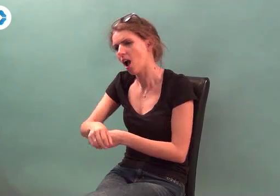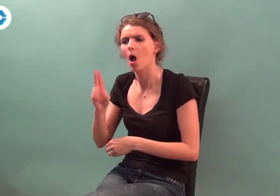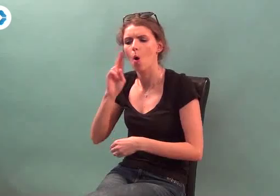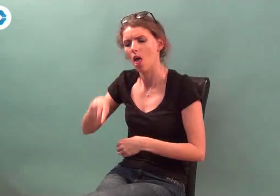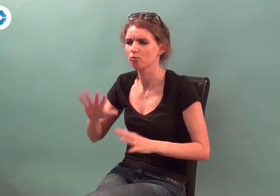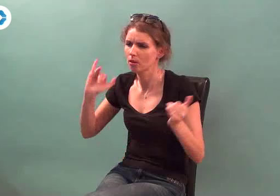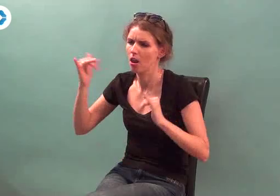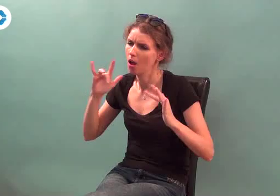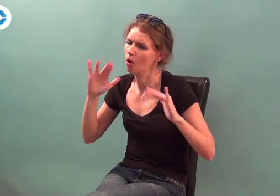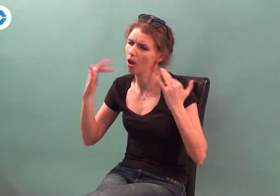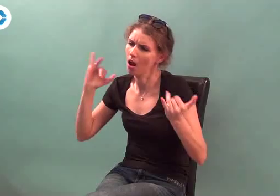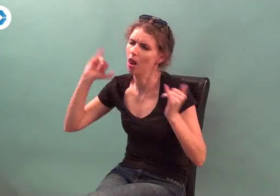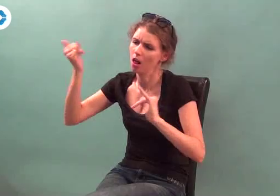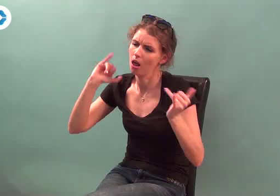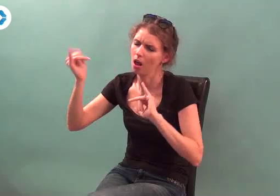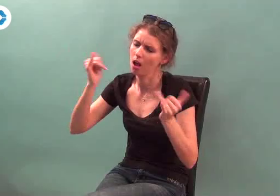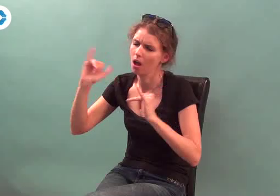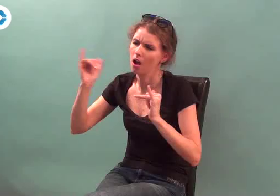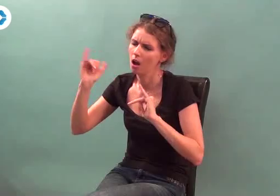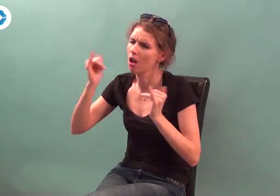A głusi na dole rozmawiają, dużo głuchych rozmawia.